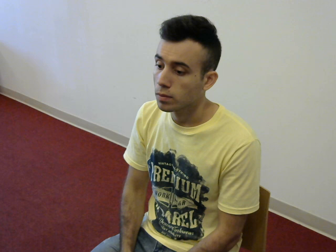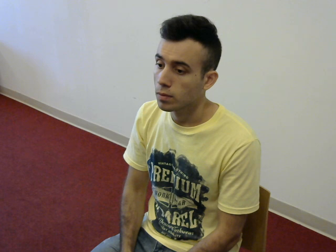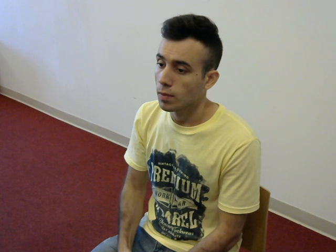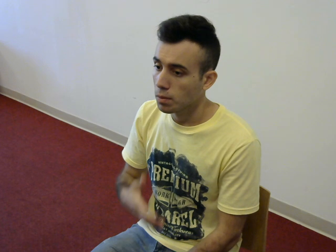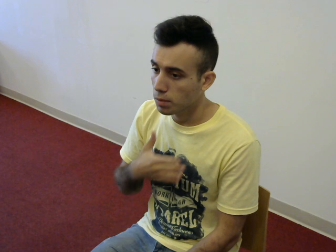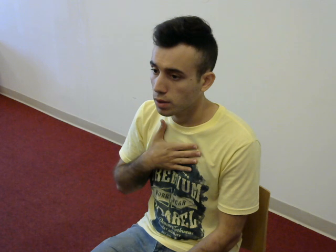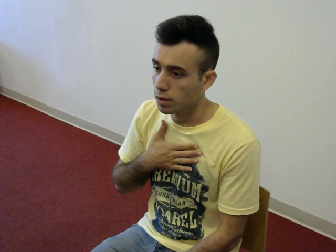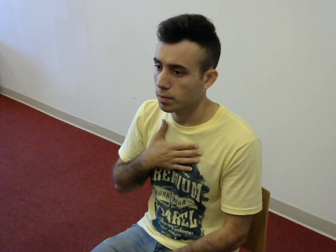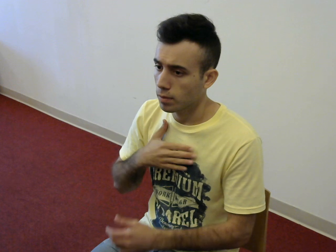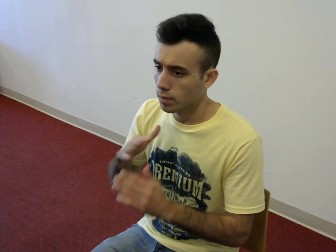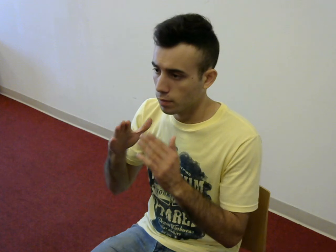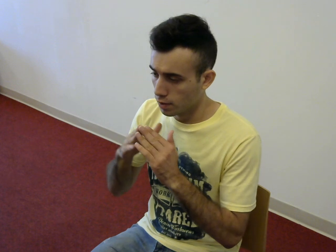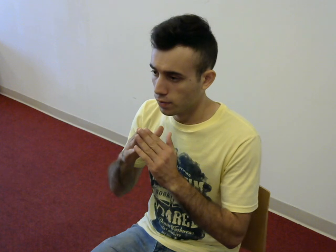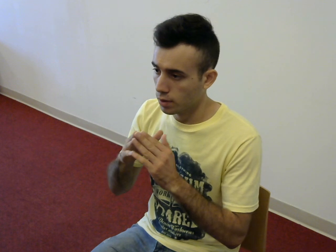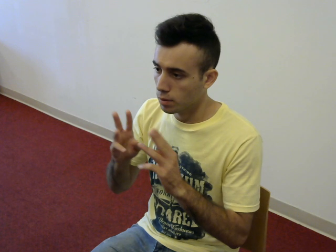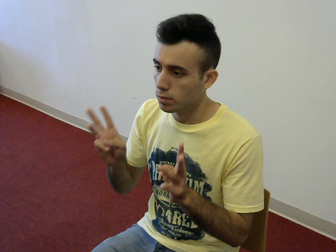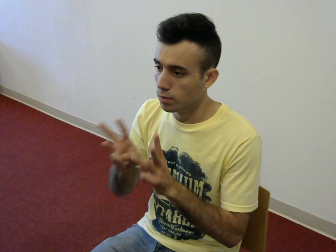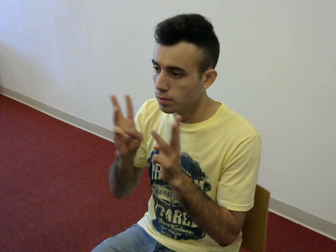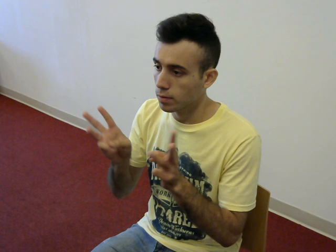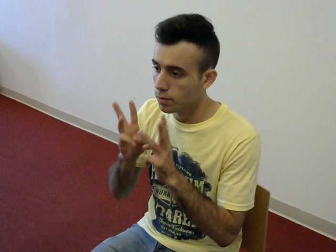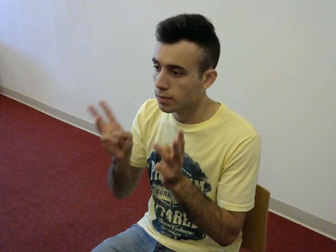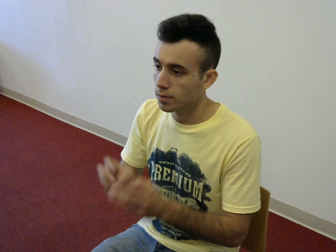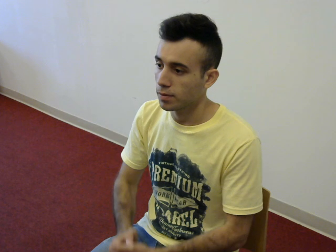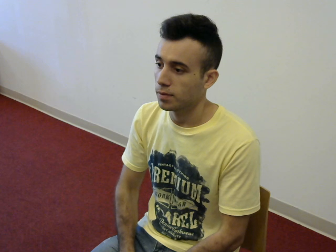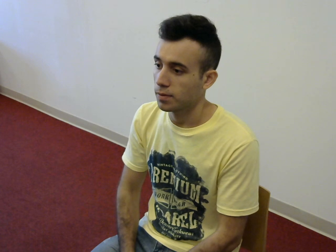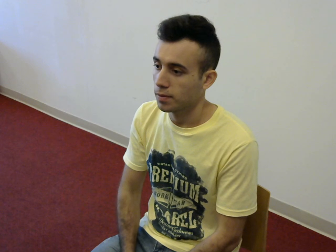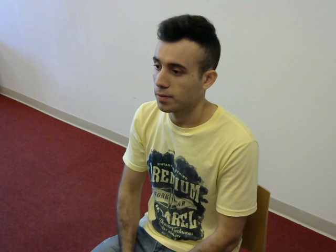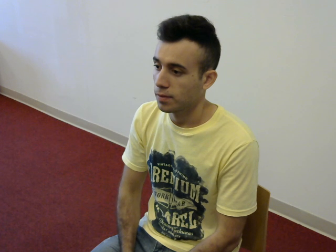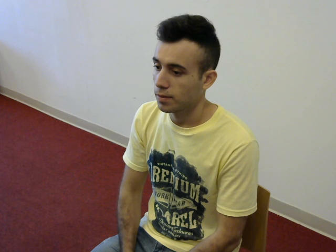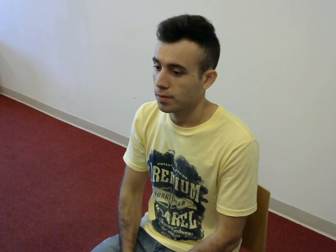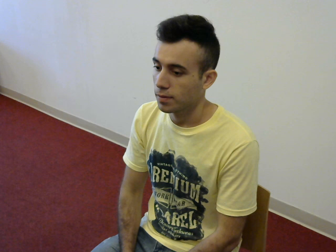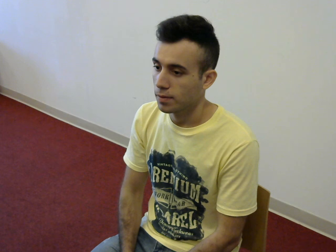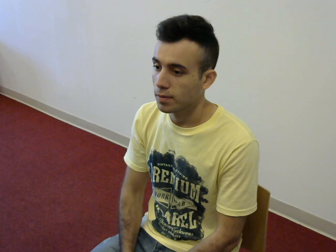Bizim evizim yanır